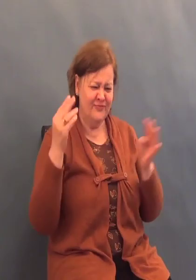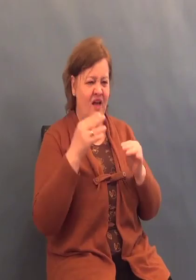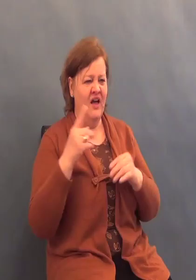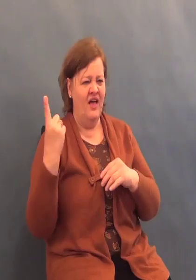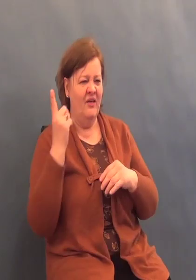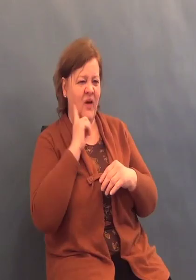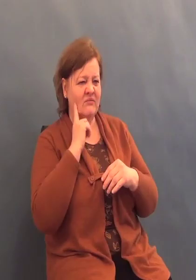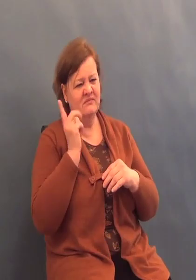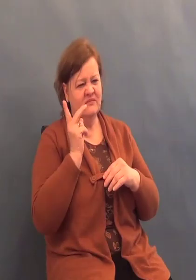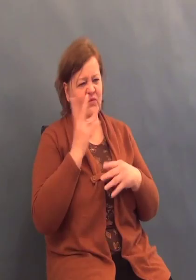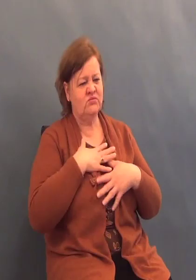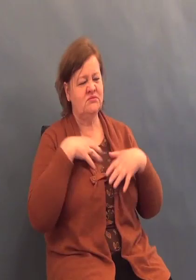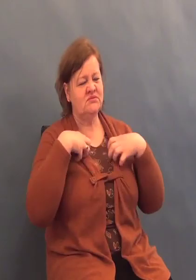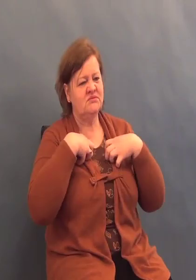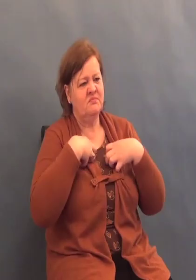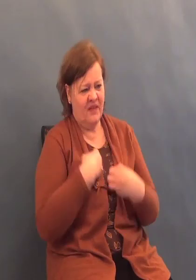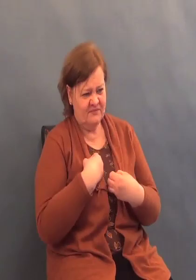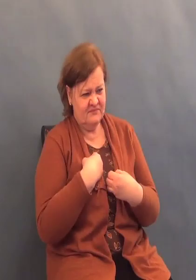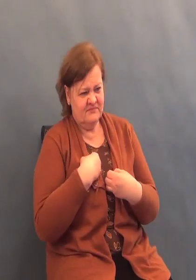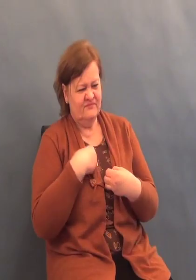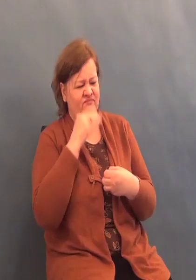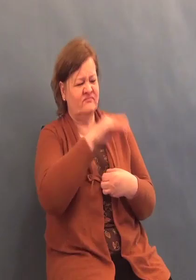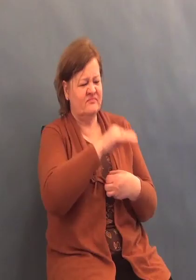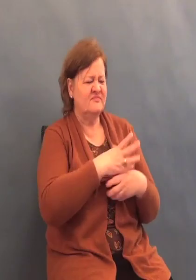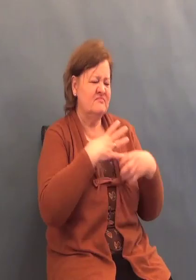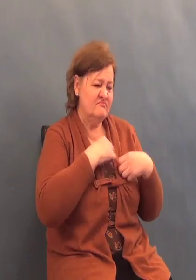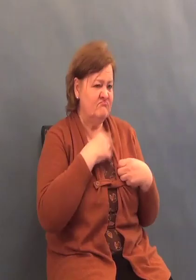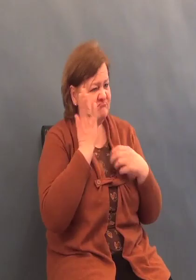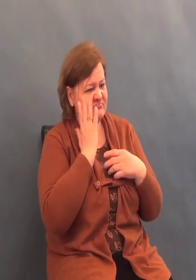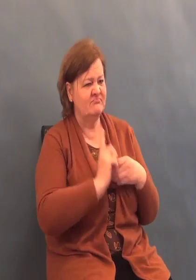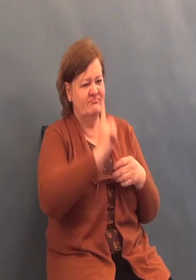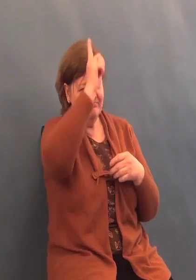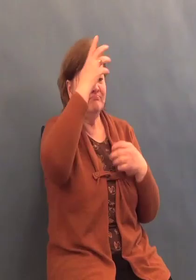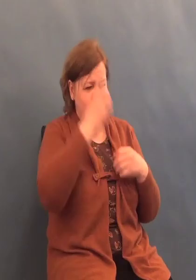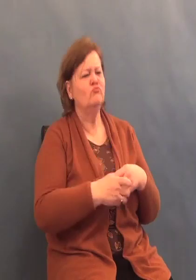Jeden chłopak poczuł się zmęczony i mówi: "Jestem zmęczony, idę na górę spać".